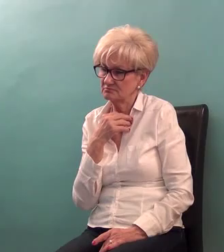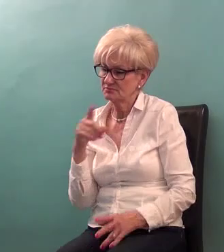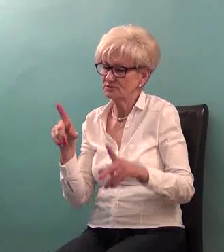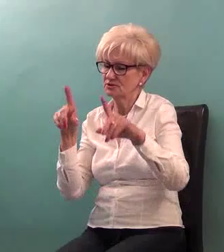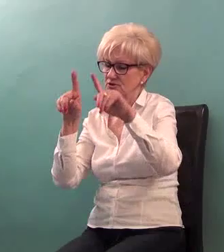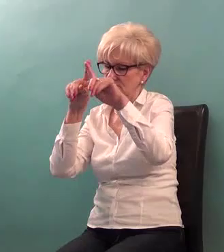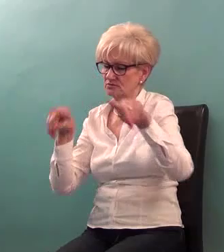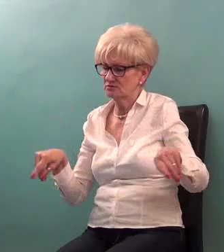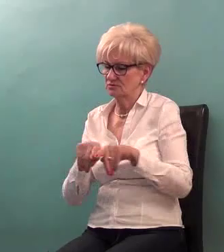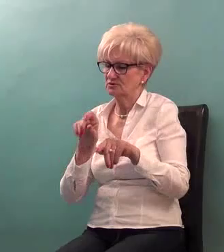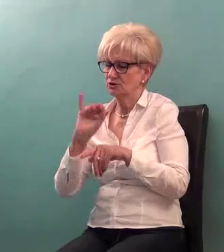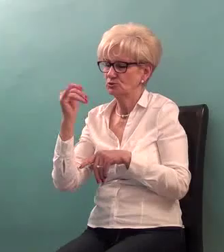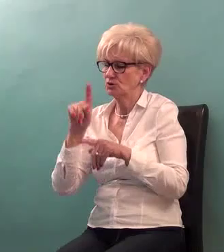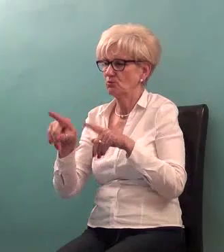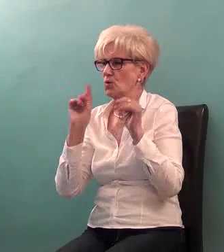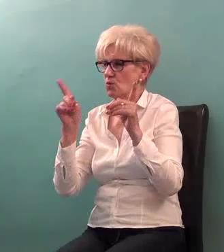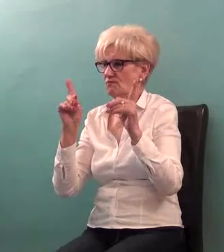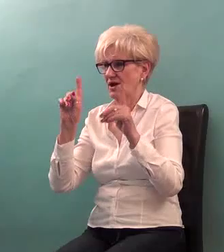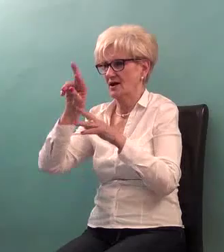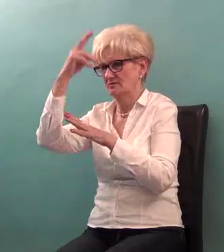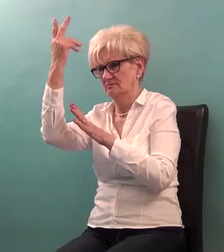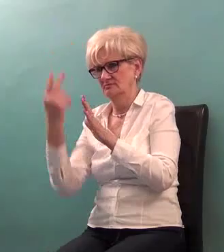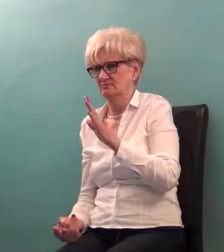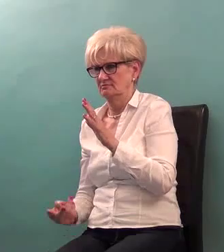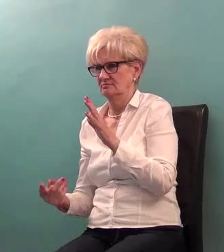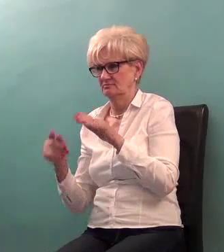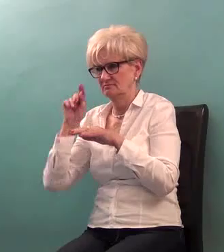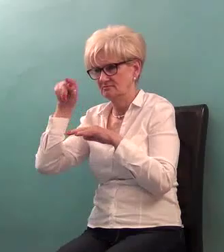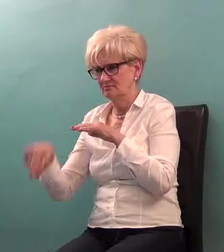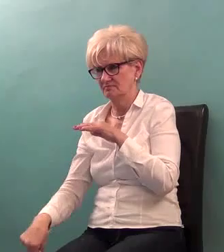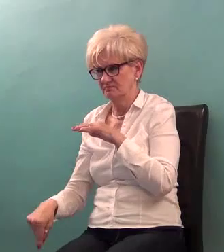Ten żółty, trójkątny znak mówi, że trzeba uważać aby nie spaść z góry.